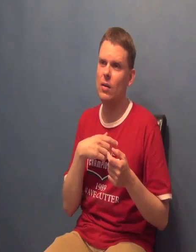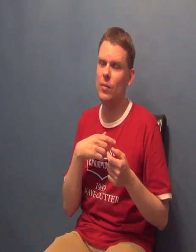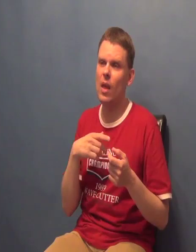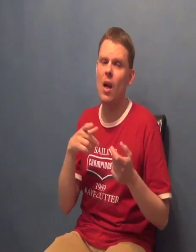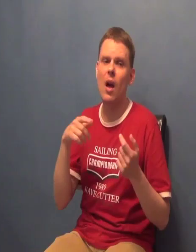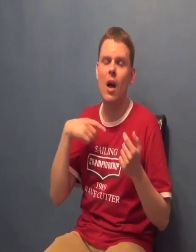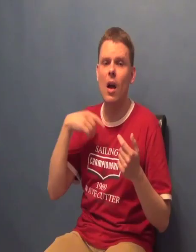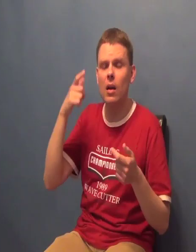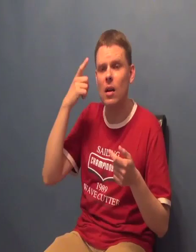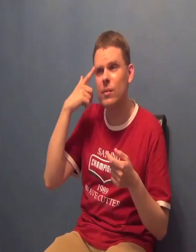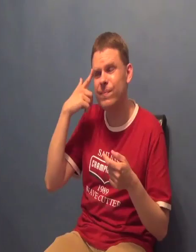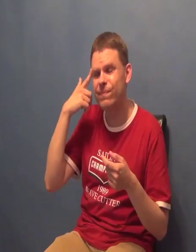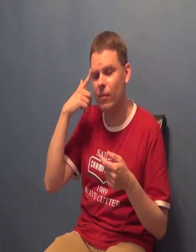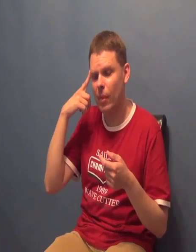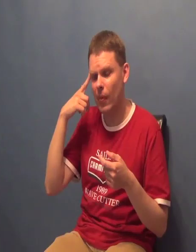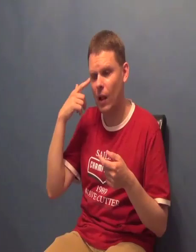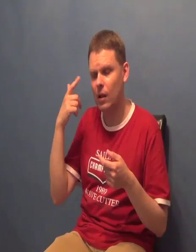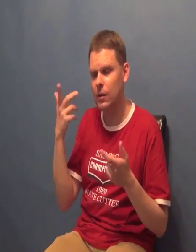Myślę...